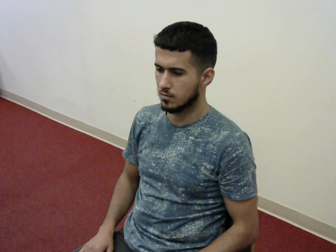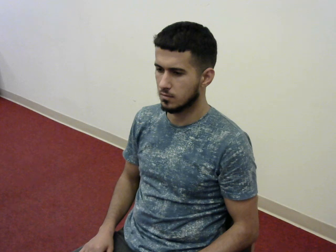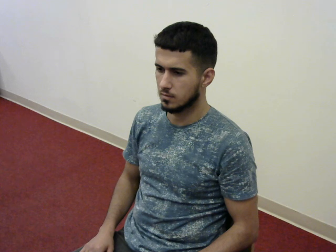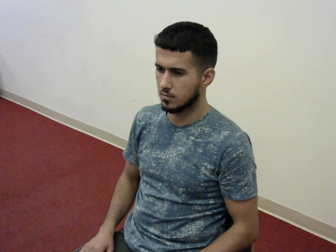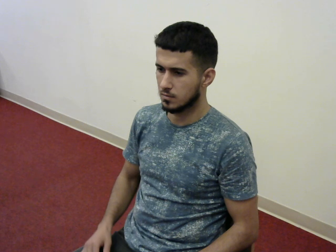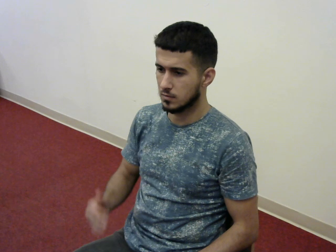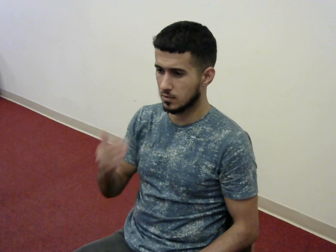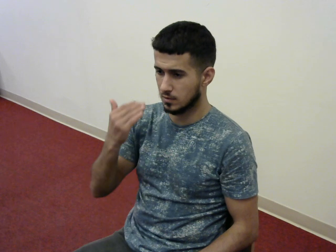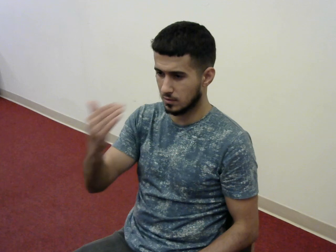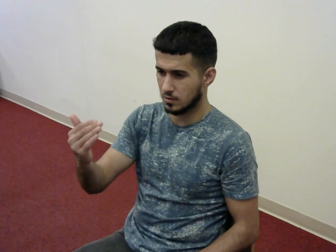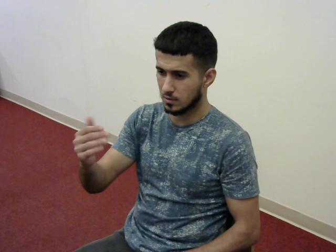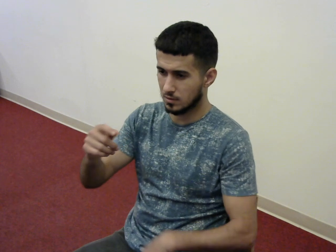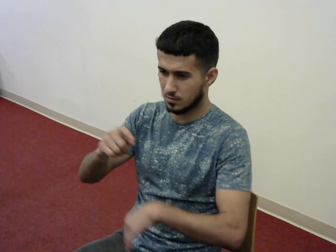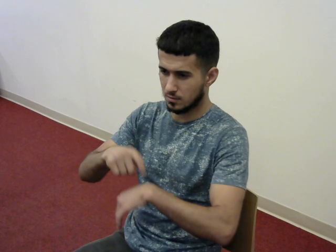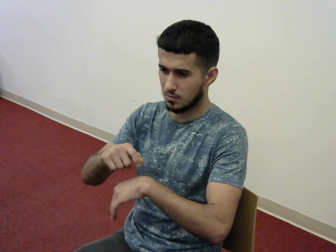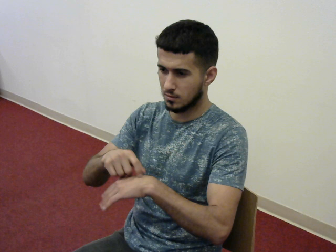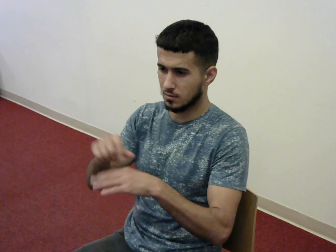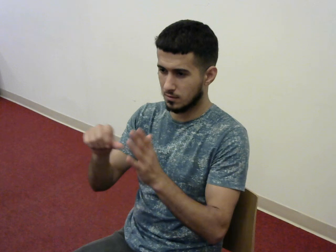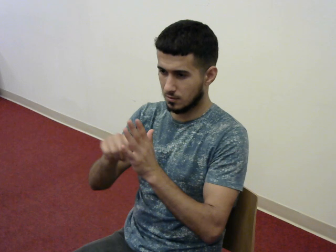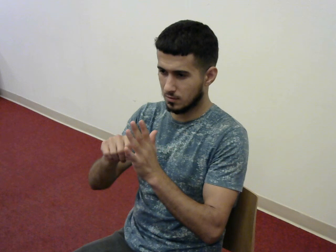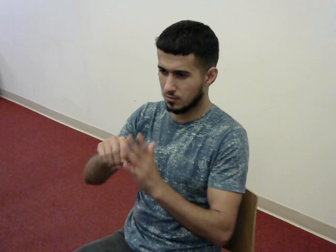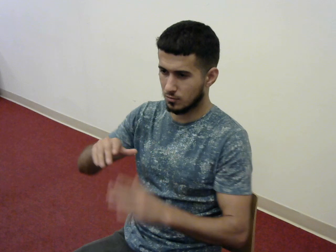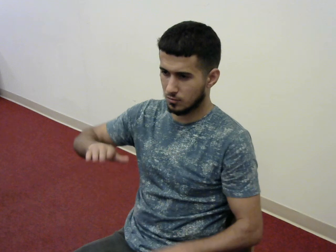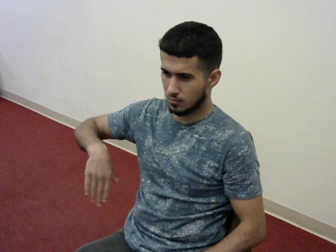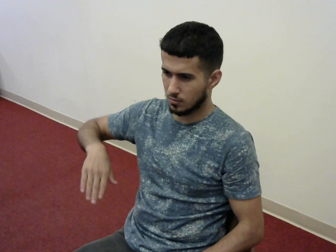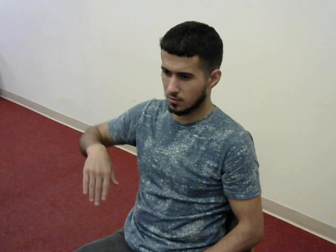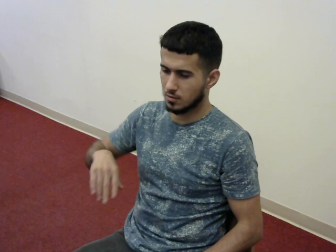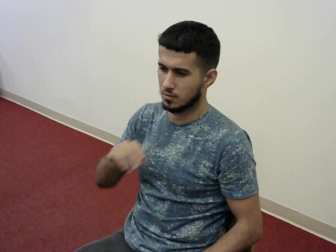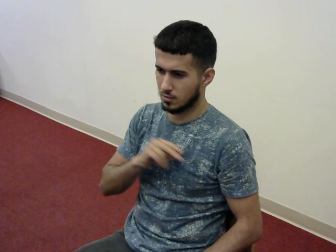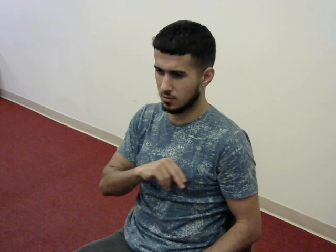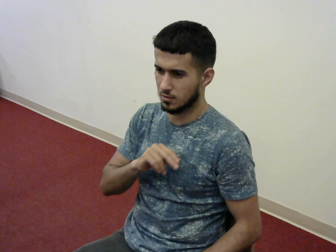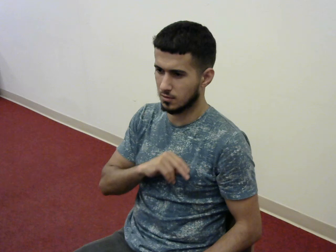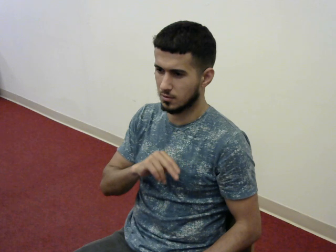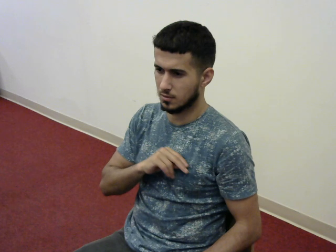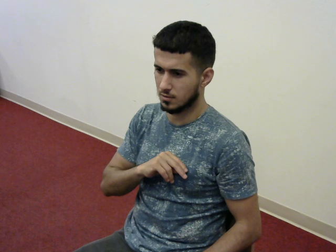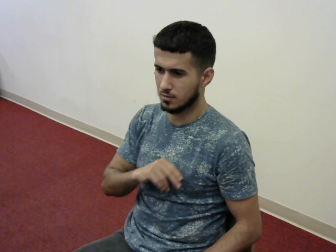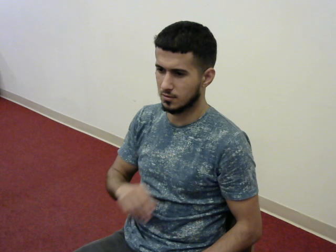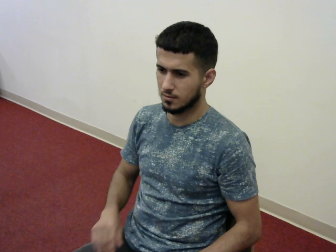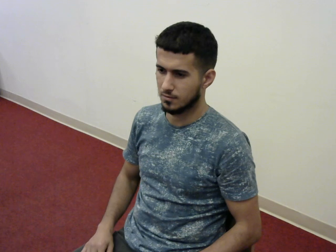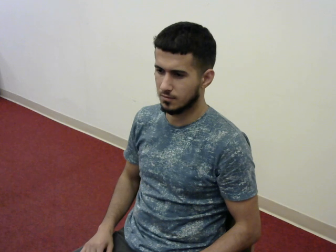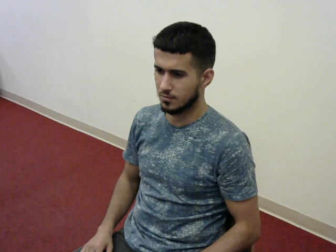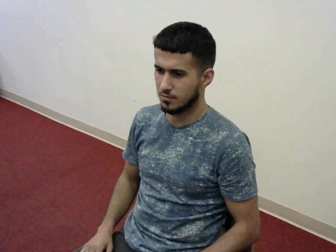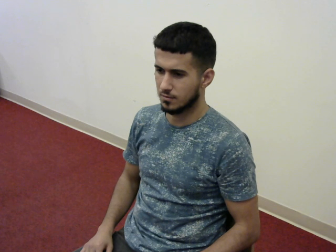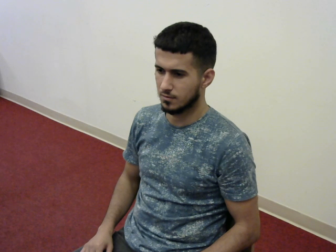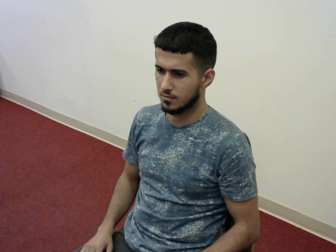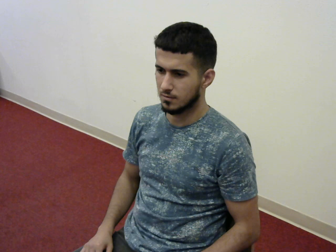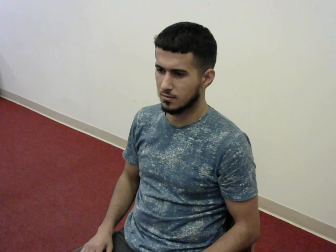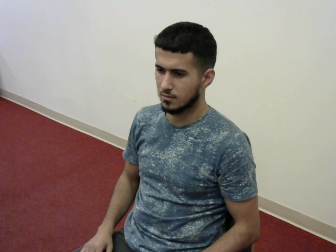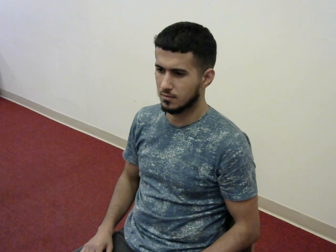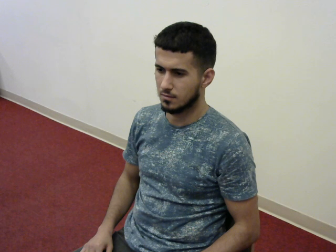Siz saat 6-dan sonra işləyirsiz?